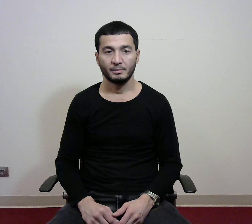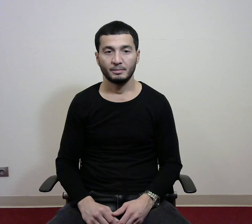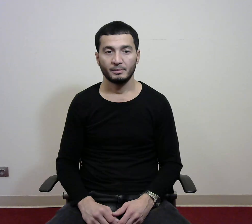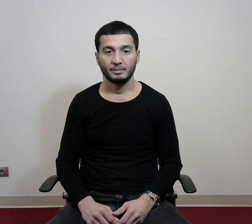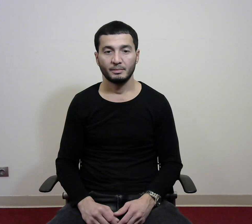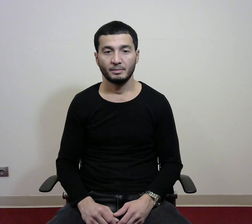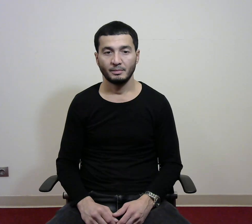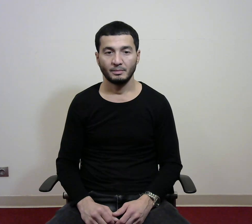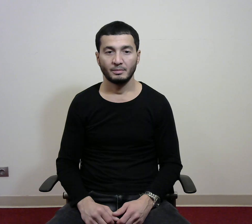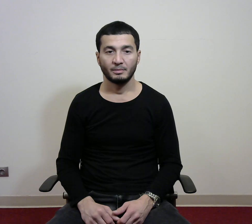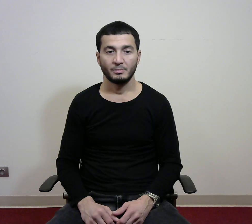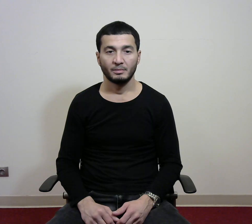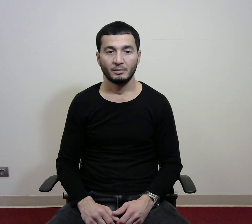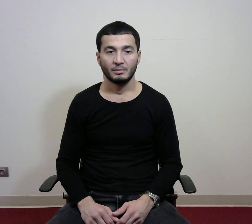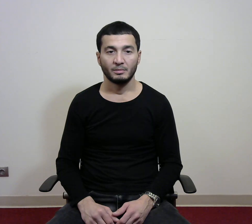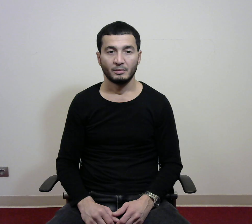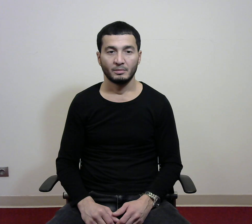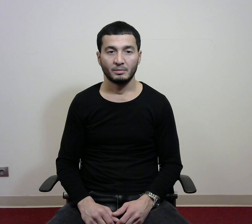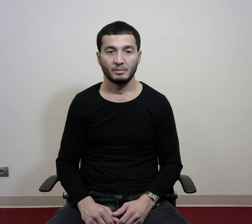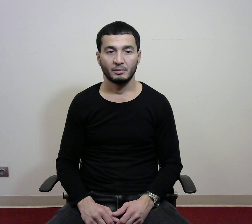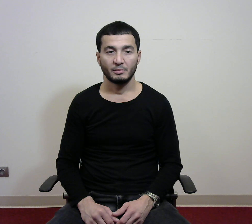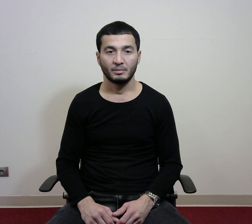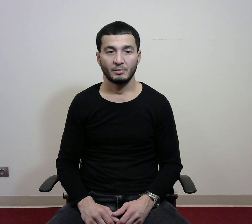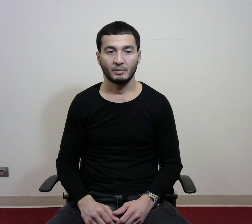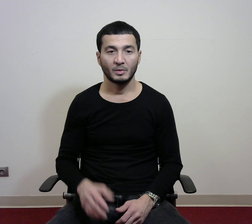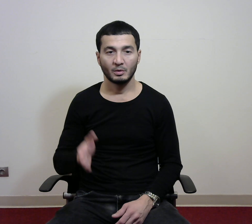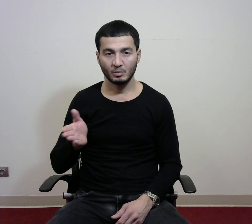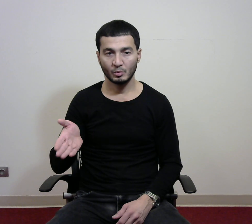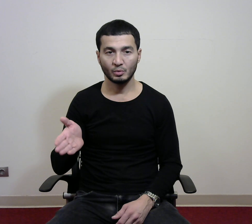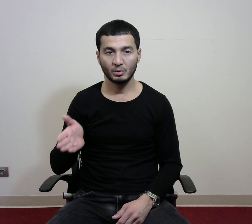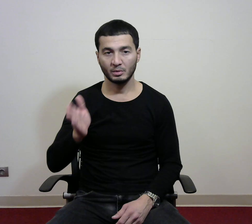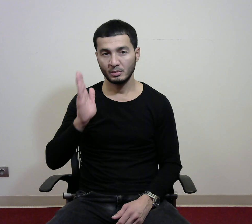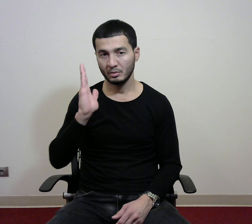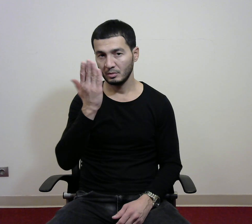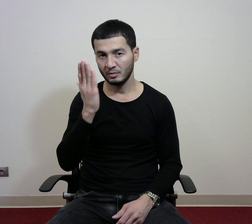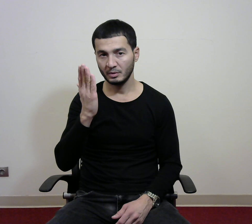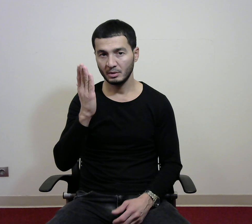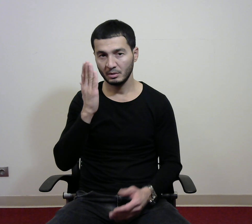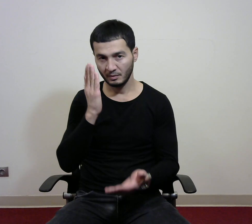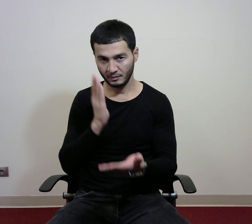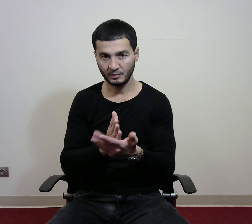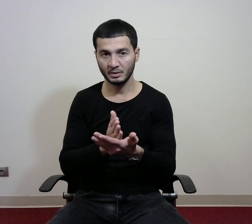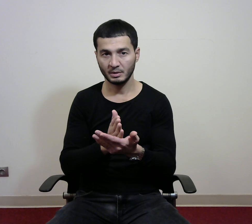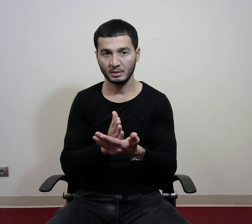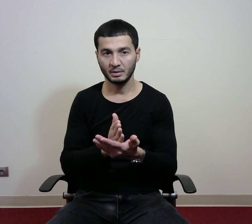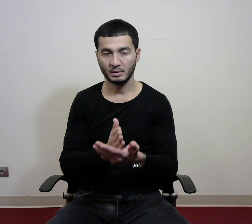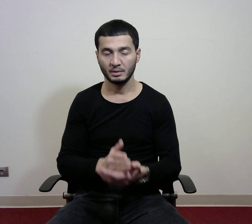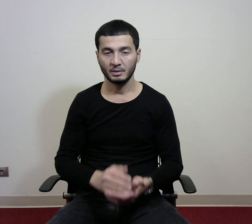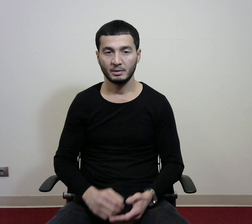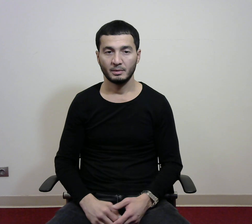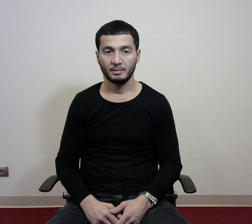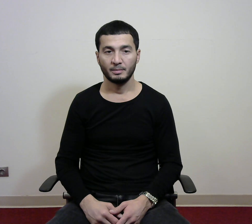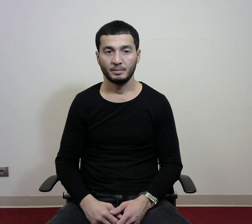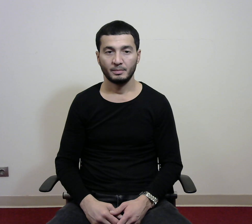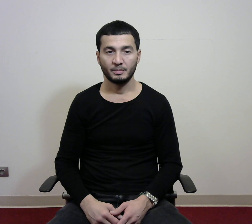Burda güzgü varmı?